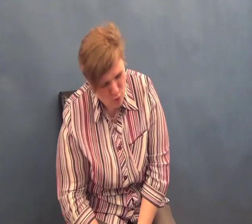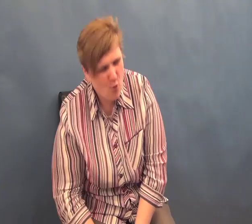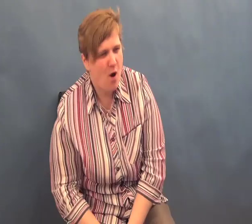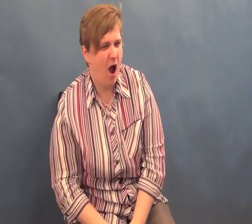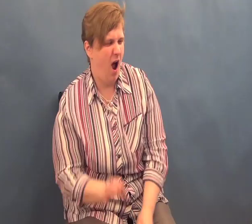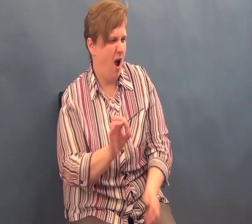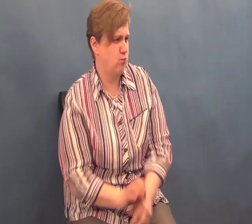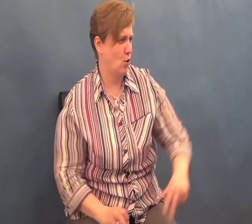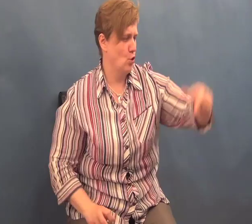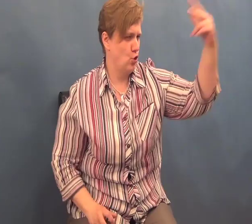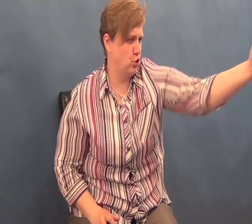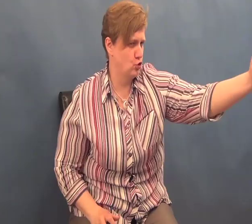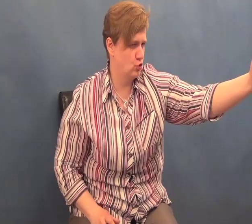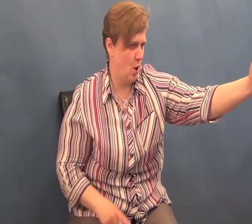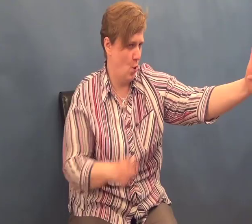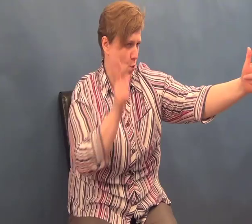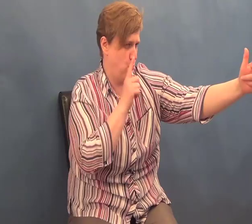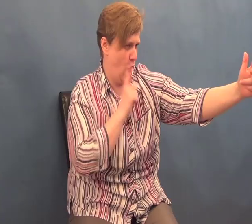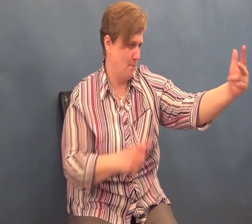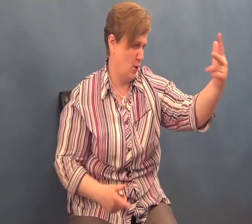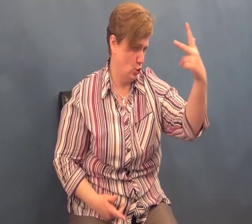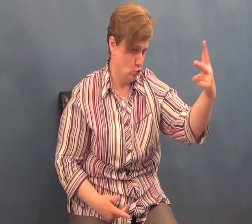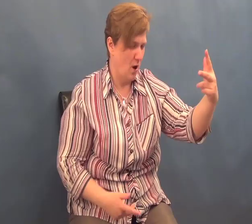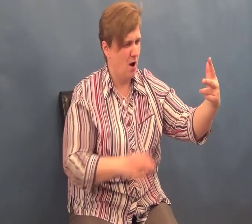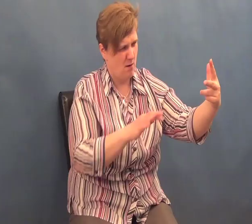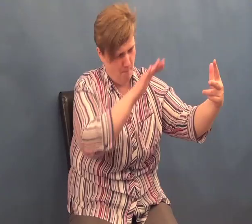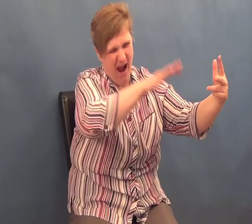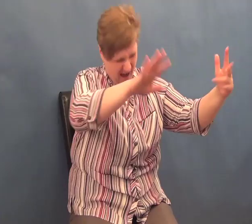W pewnym momencie z oddali nadchodzą mali trzej chłopcy.